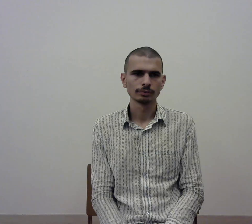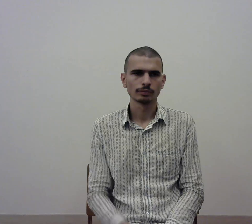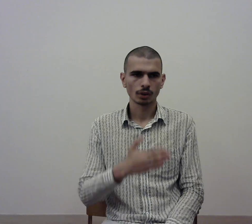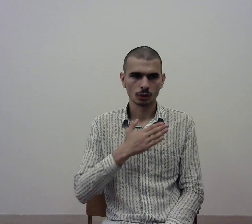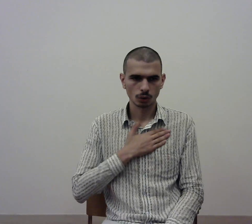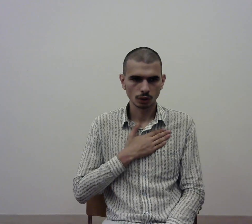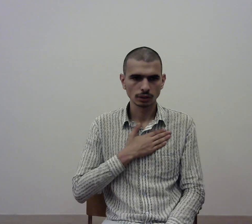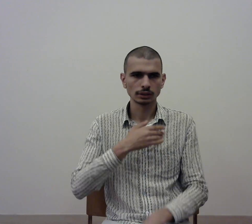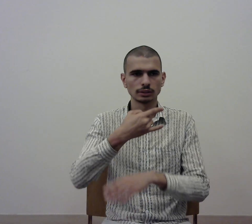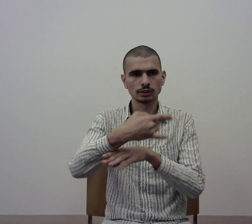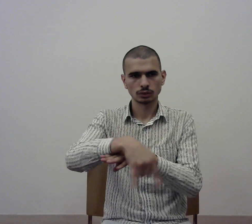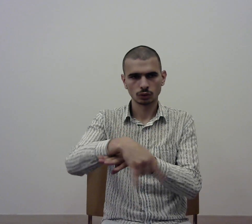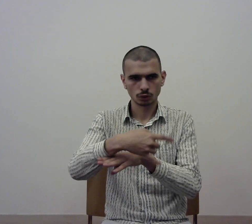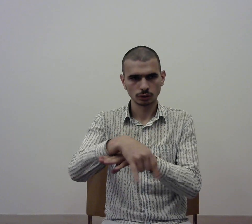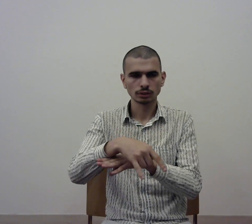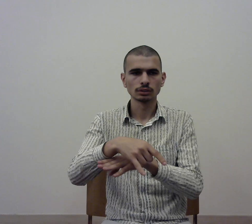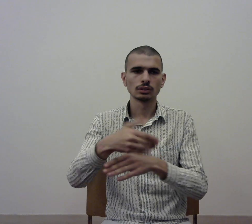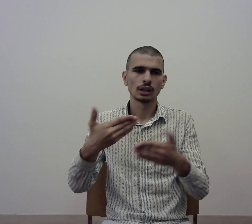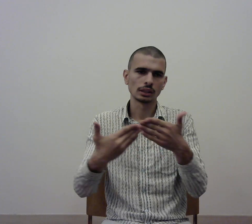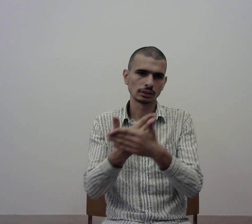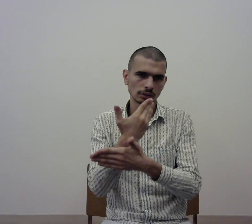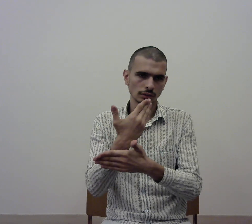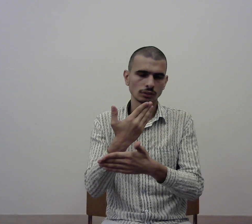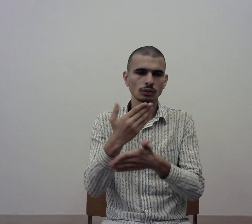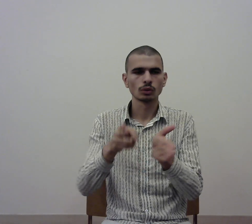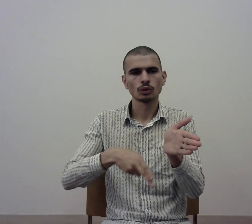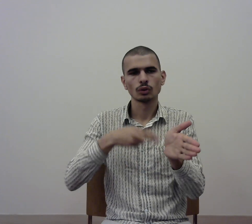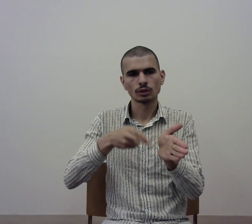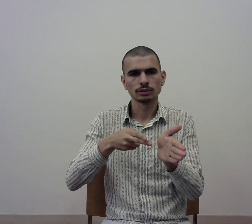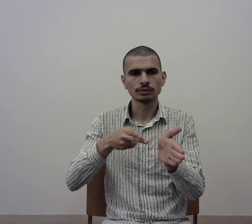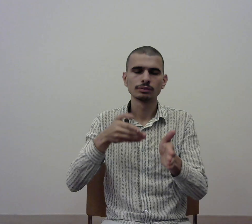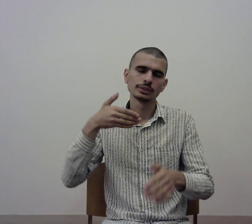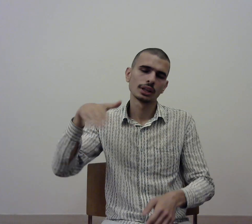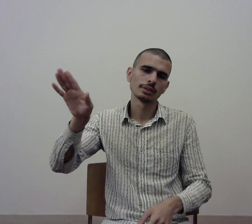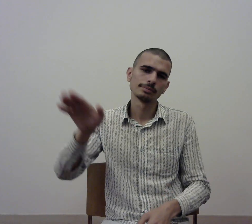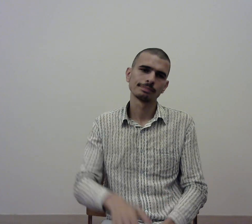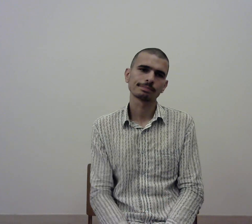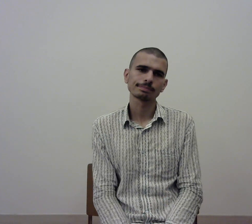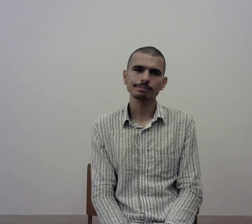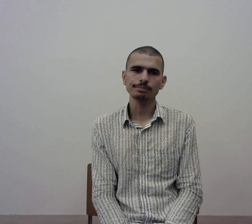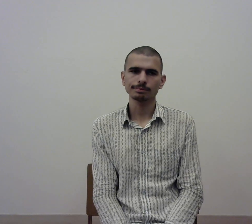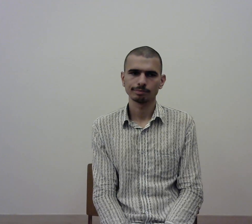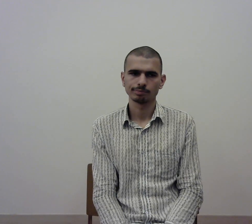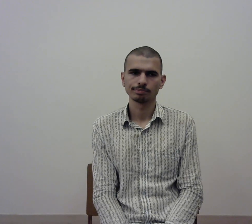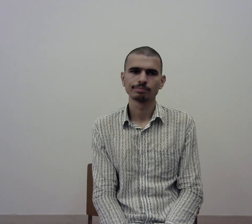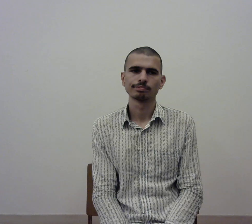Mən Gəncəyə yeni qatarla gedirəm